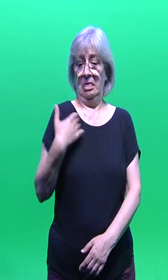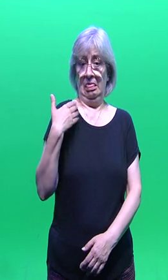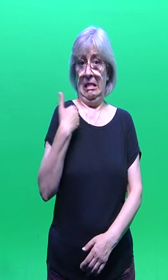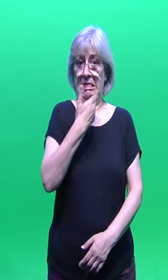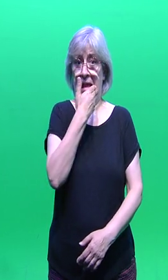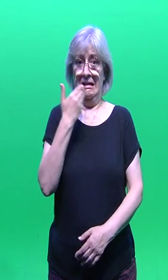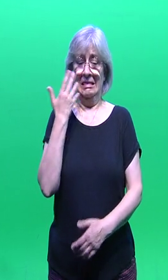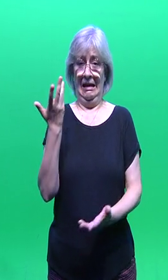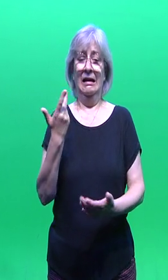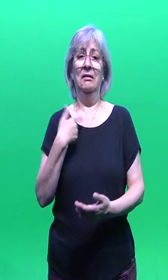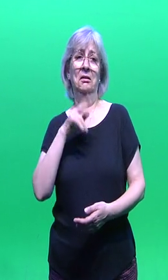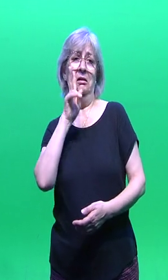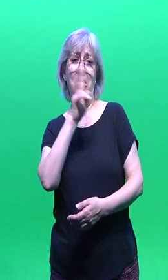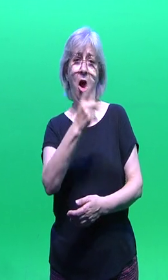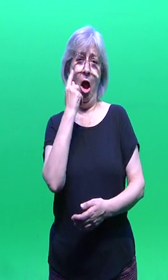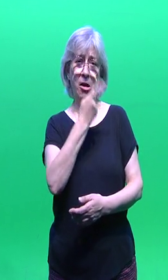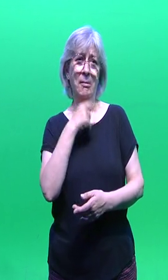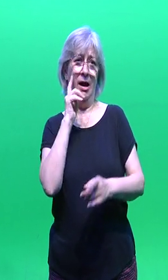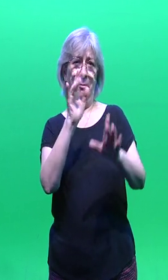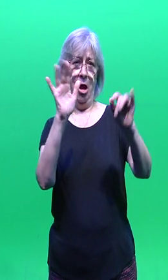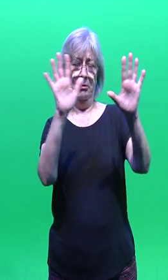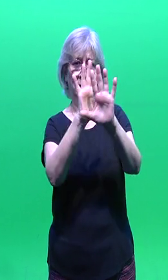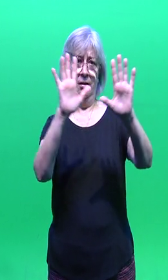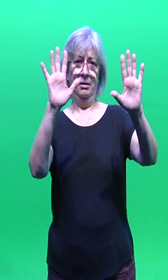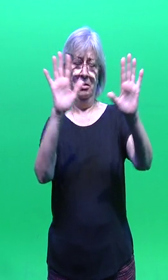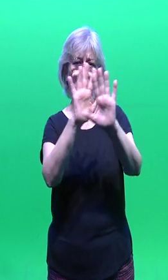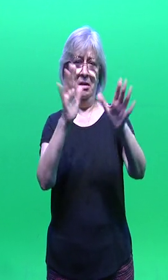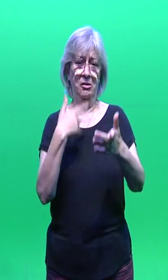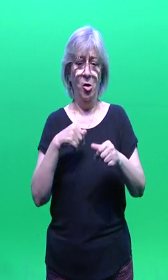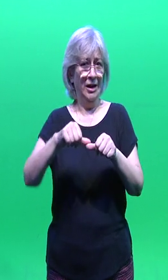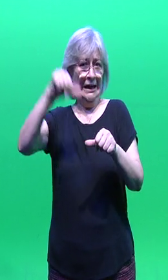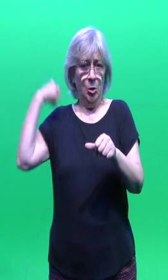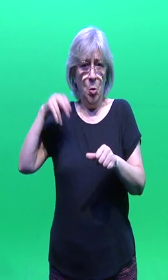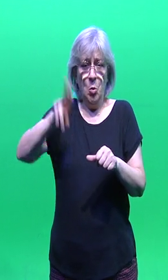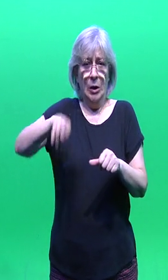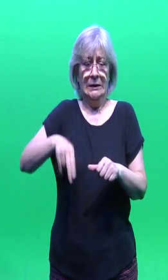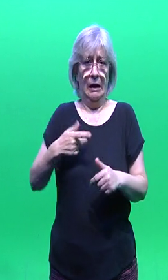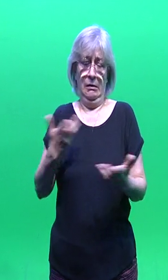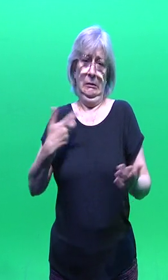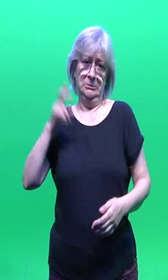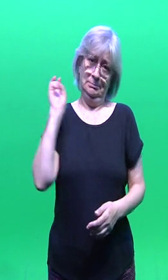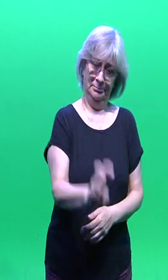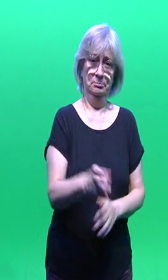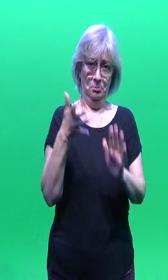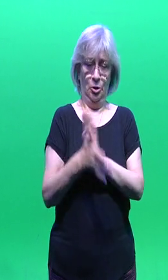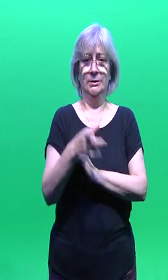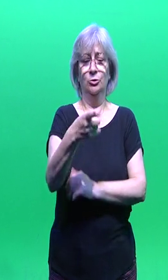Fa poc, aquesta tarda, he notat que veia borrós, i no m'havia passat mai, per això he vingut.